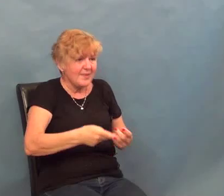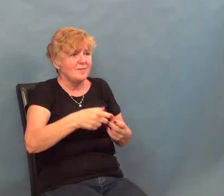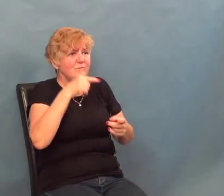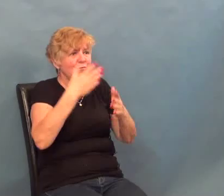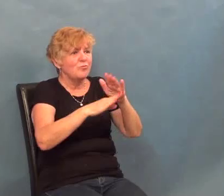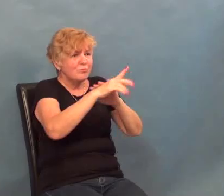Za późno, żaba uciekła.